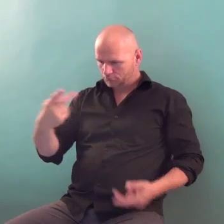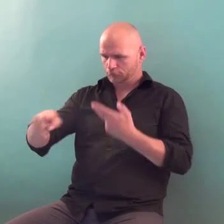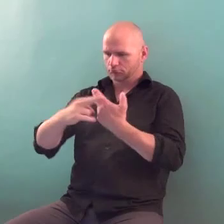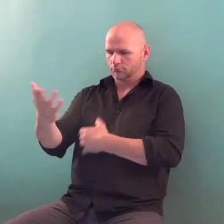Odpowiedz mi.